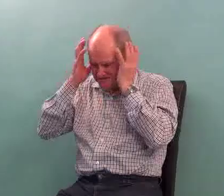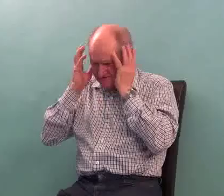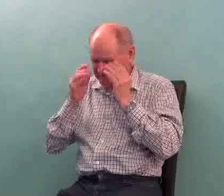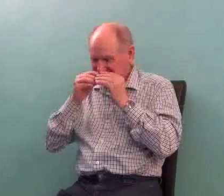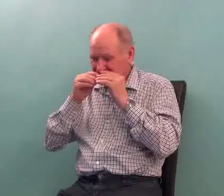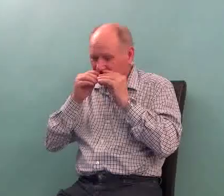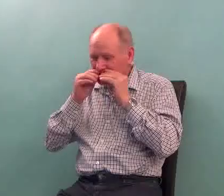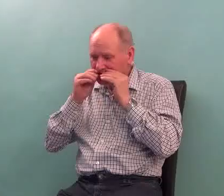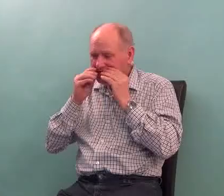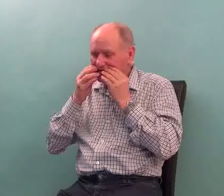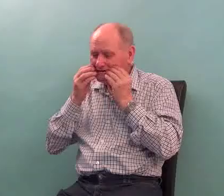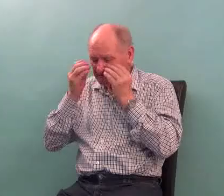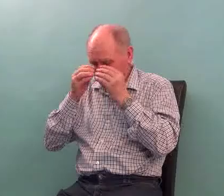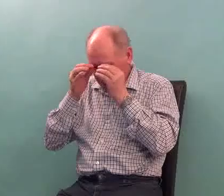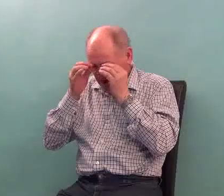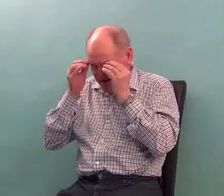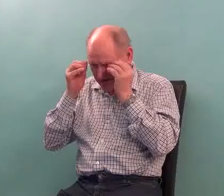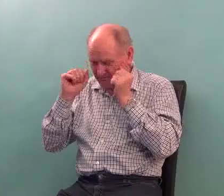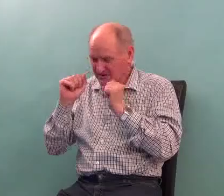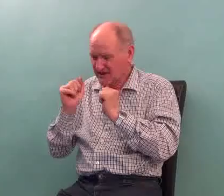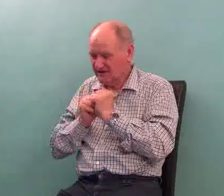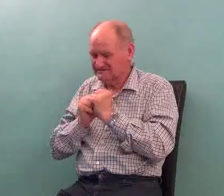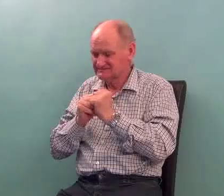Wąsy i brwi zamarzały.